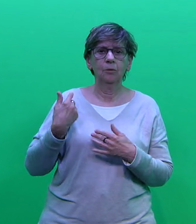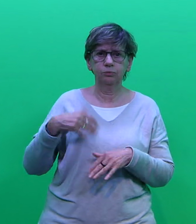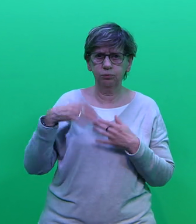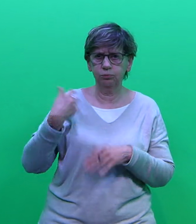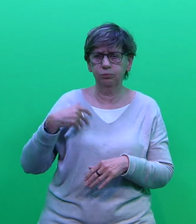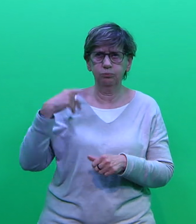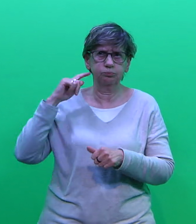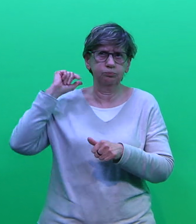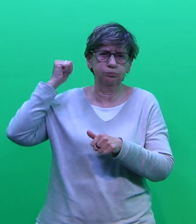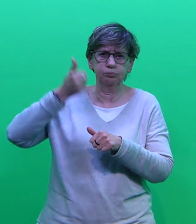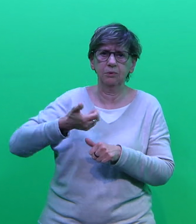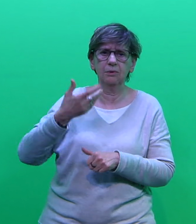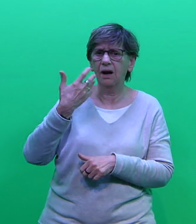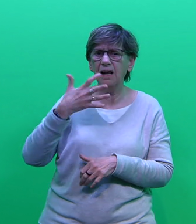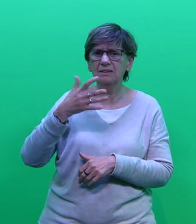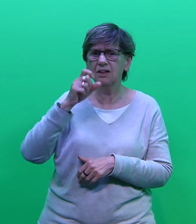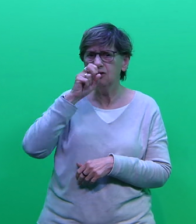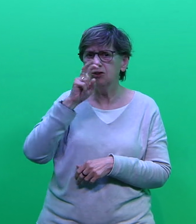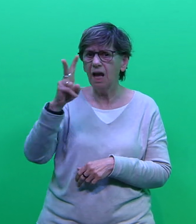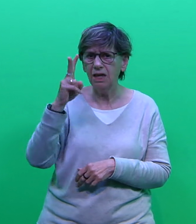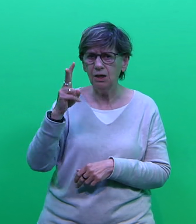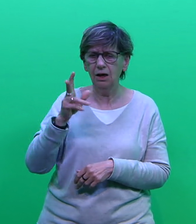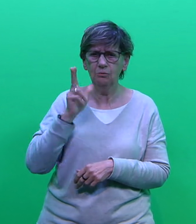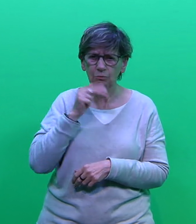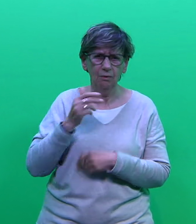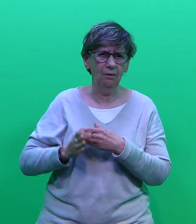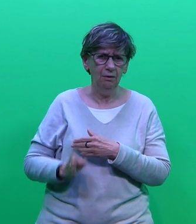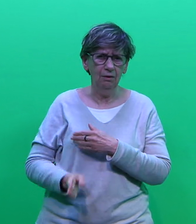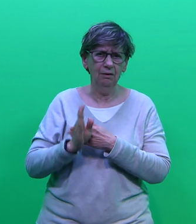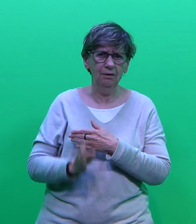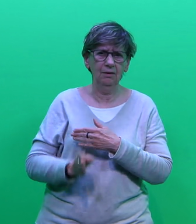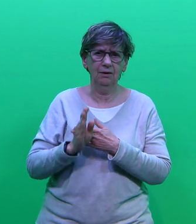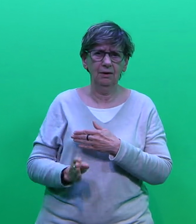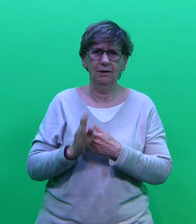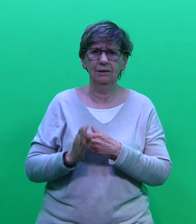El mal d'orella el tinc de fa bastant, gairebé dos anys, i encara em fa mal.